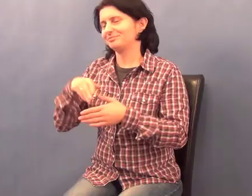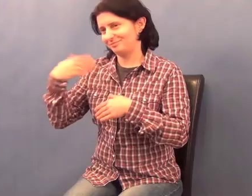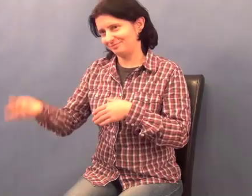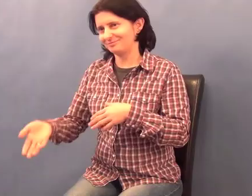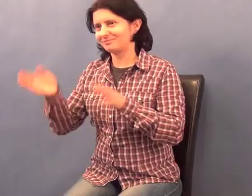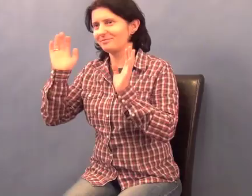Trudno.